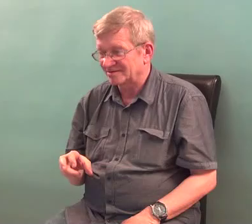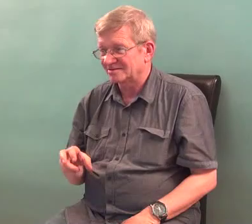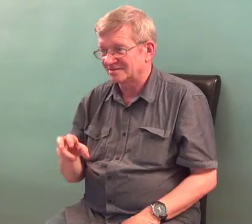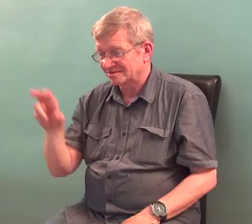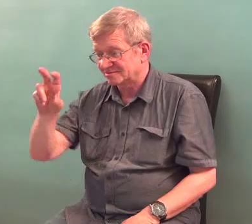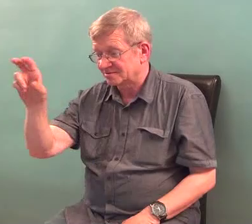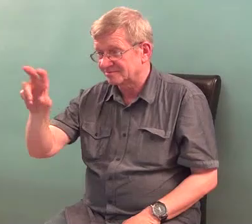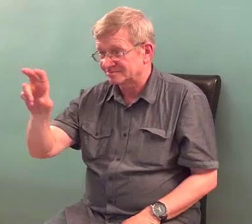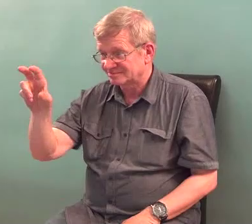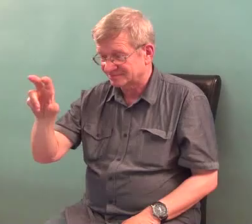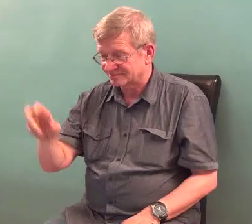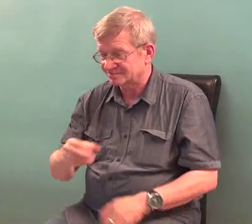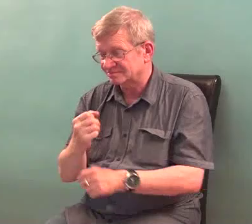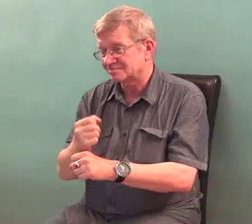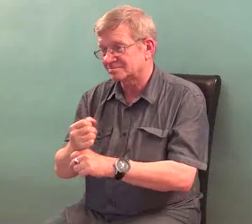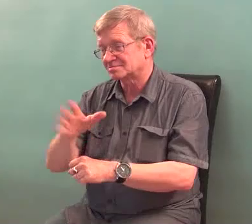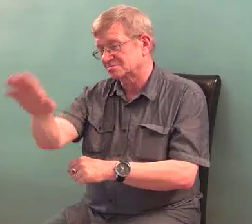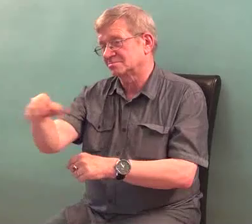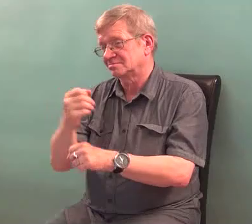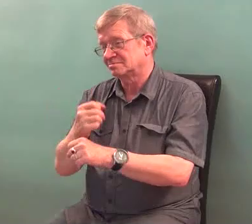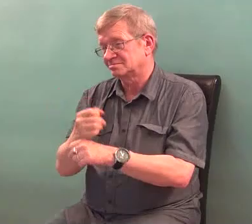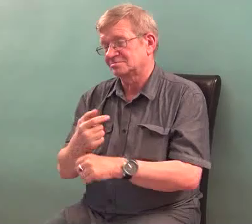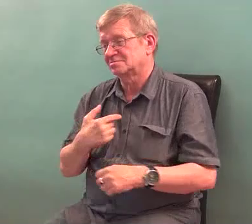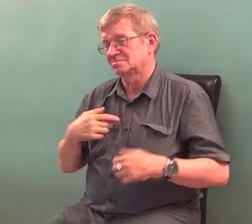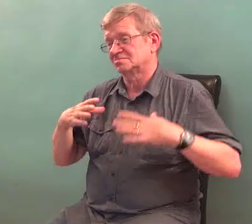W czwartek masz pracę, a ja mam wolne.